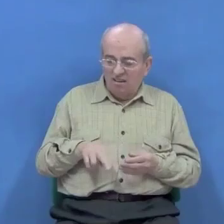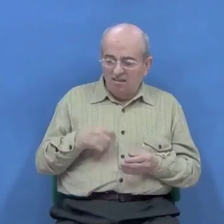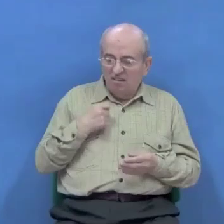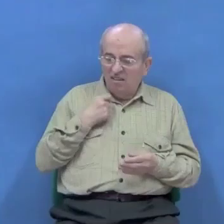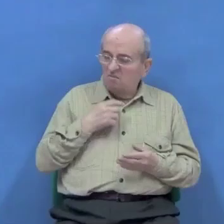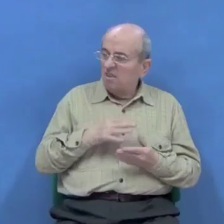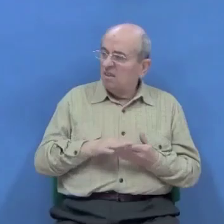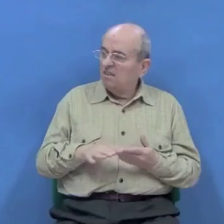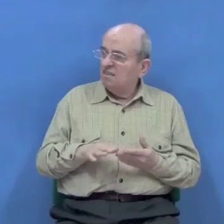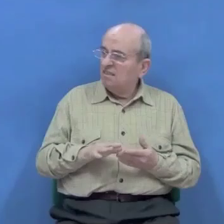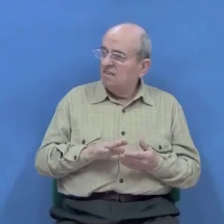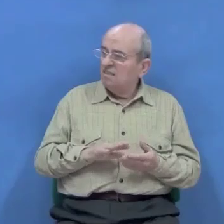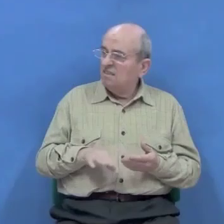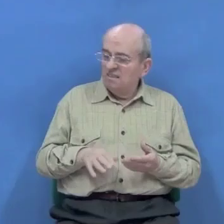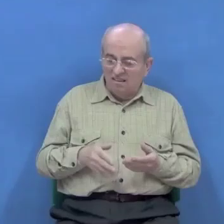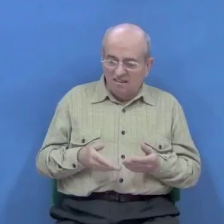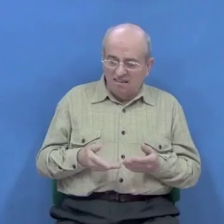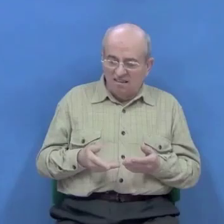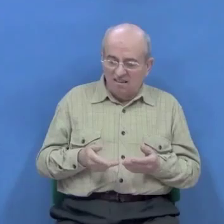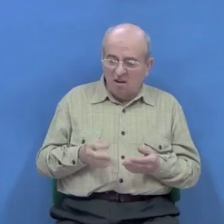Zakaz picia alkoholu.